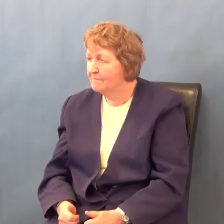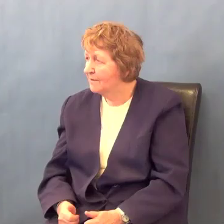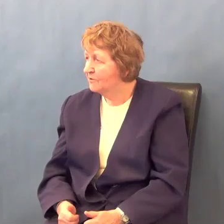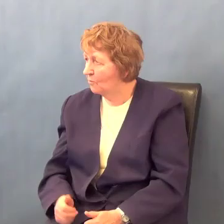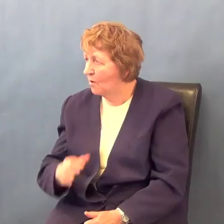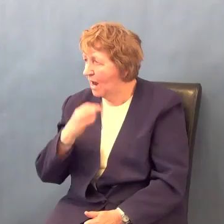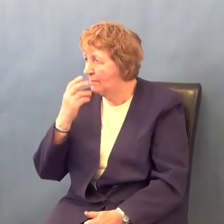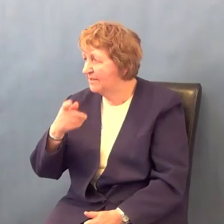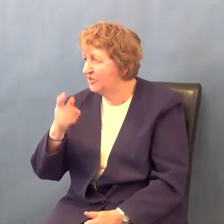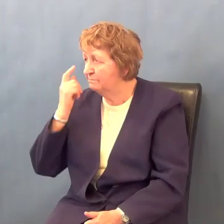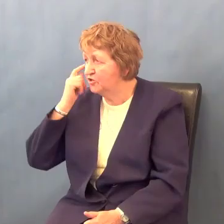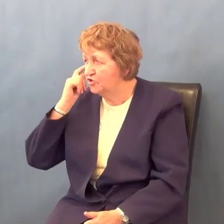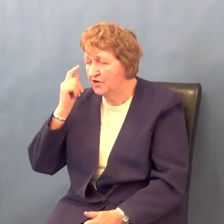Lepiej ty myślisz i dobrze.